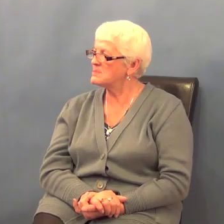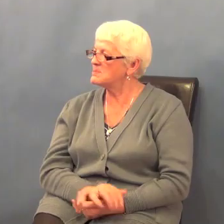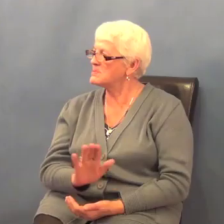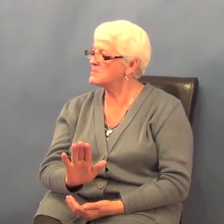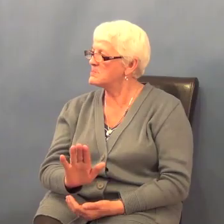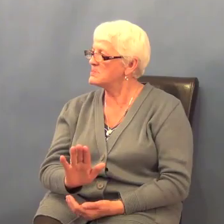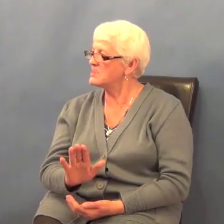Poczekaj.